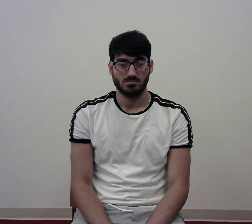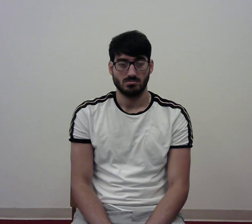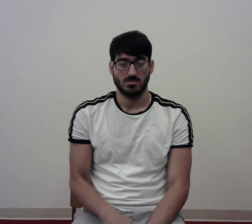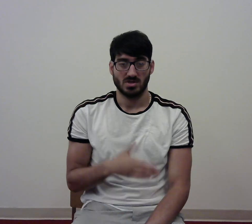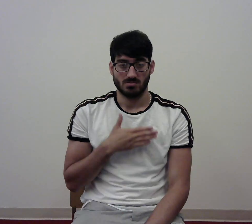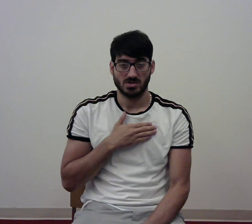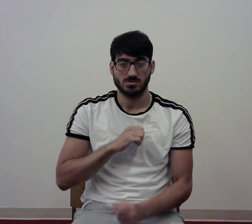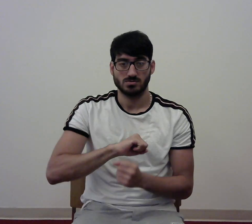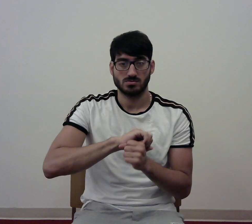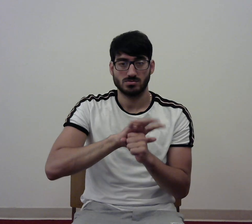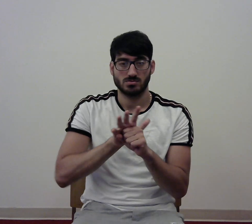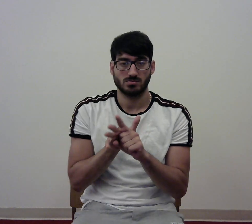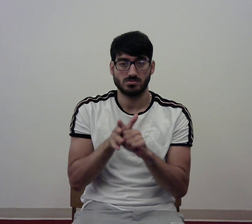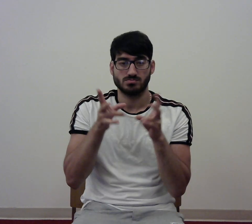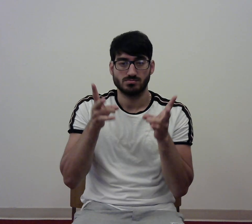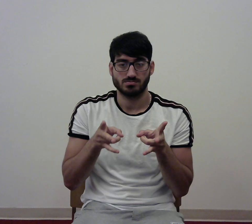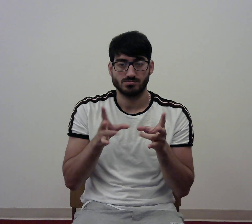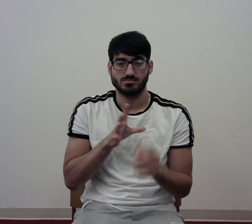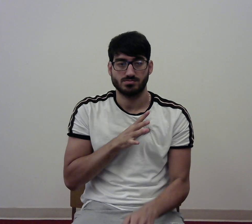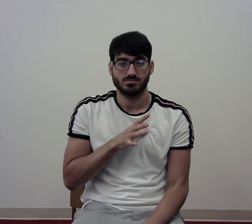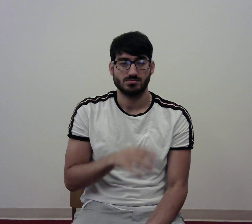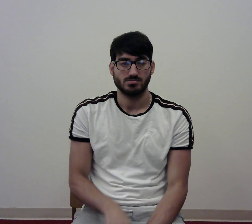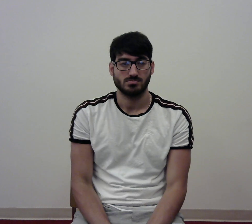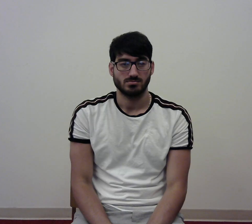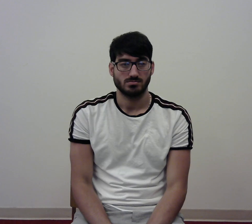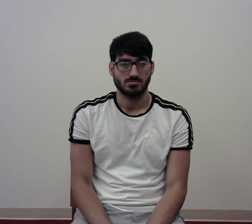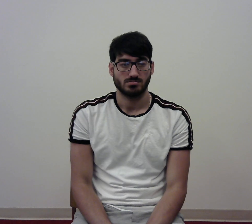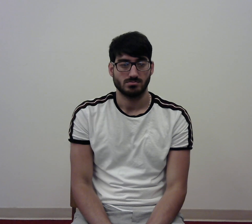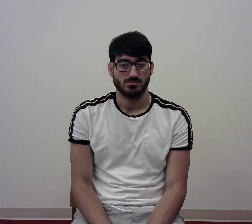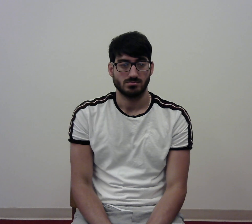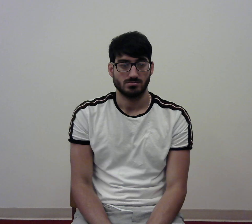Mən Covid-ə tutulmuşam